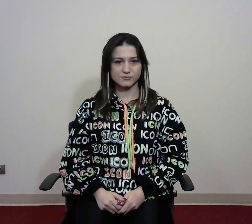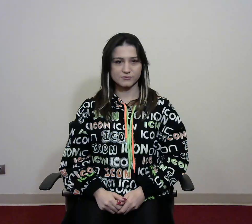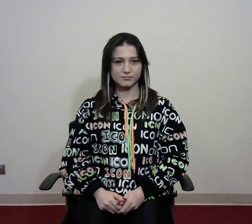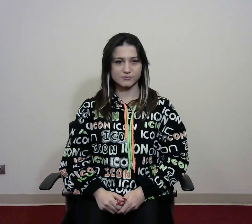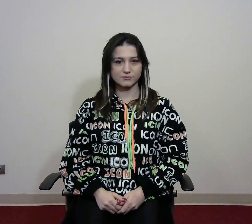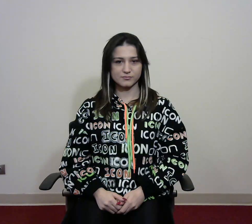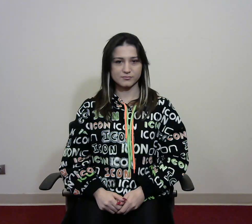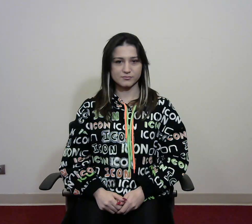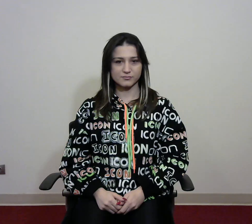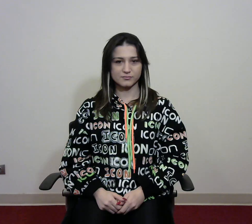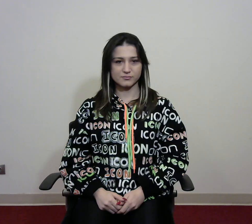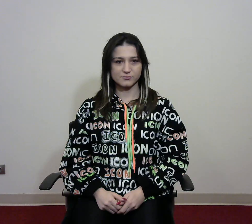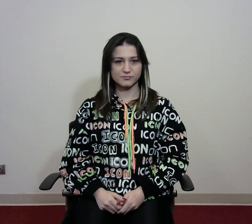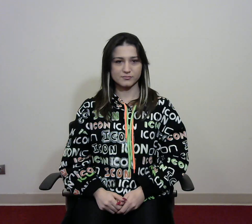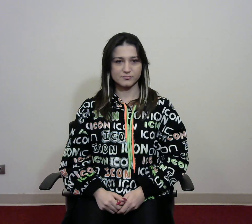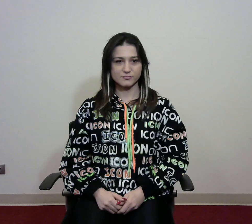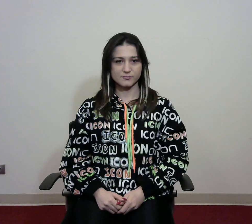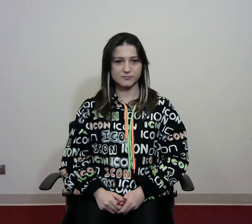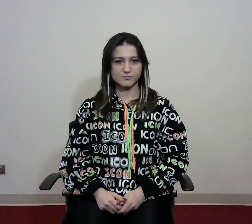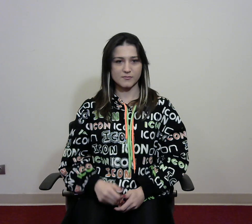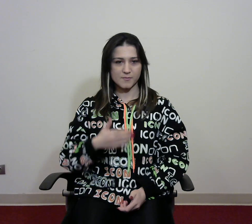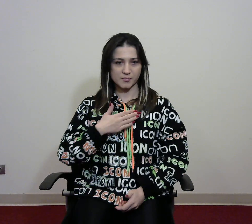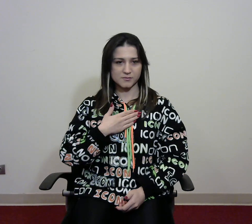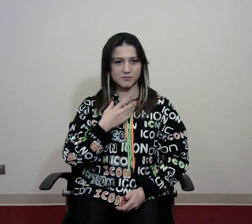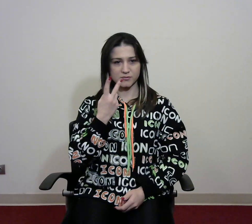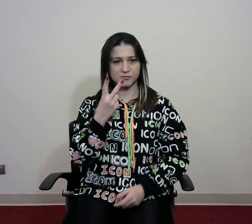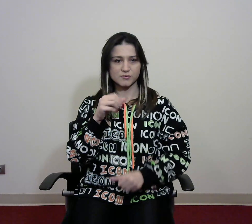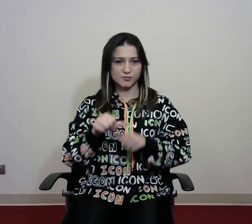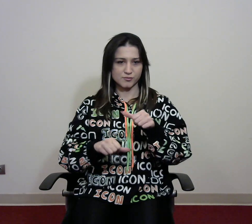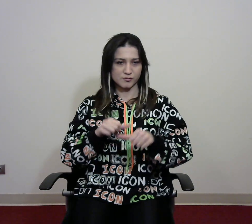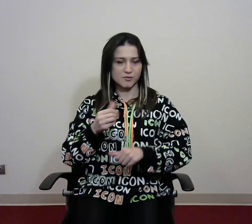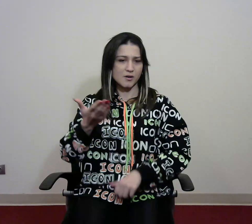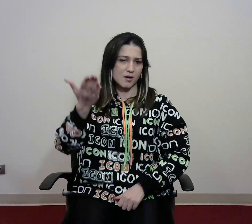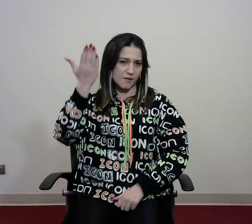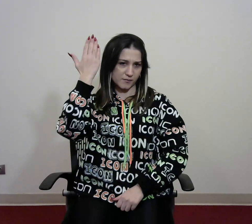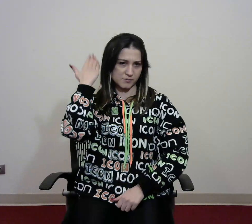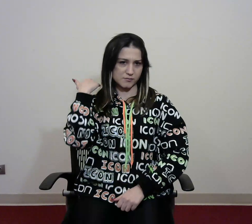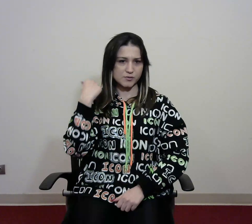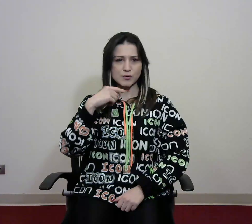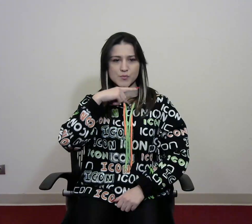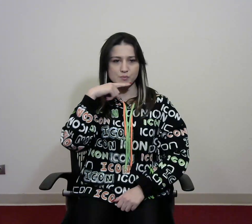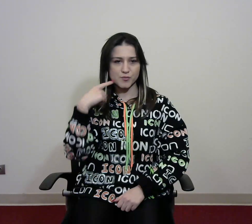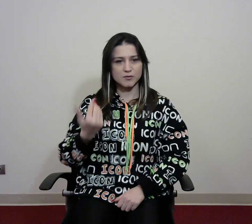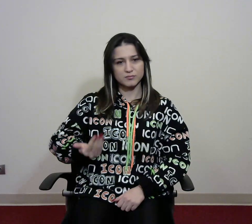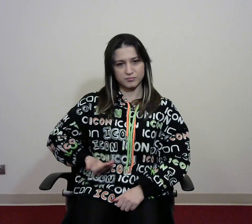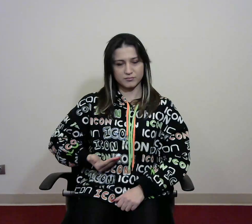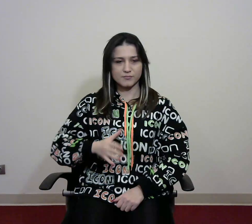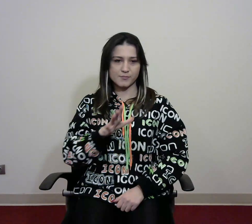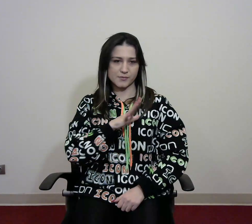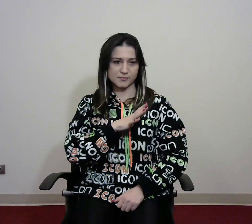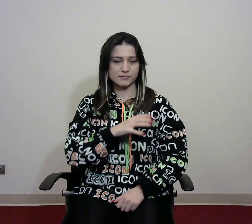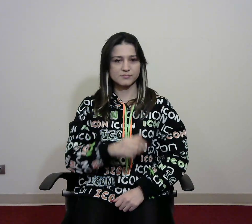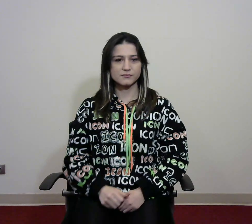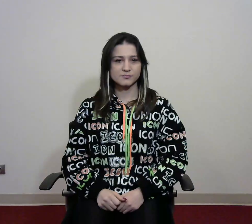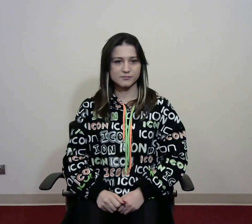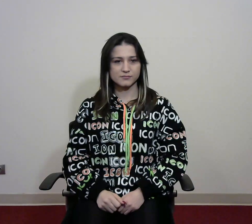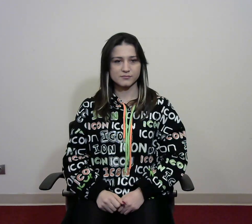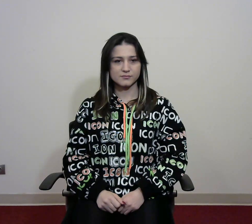Mən iki il öncə Rusiyada yaşayırdım